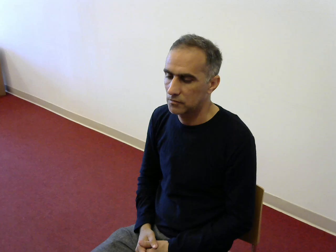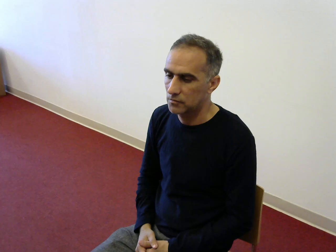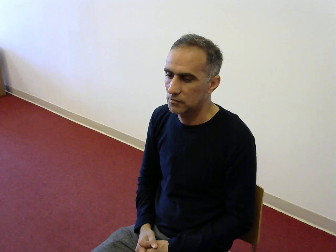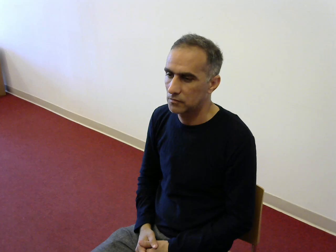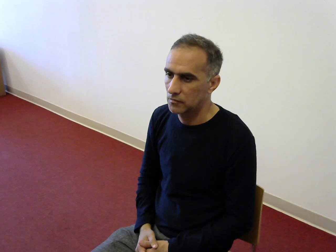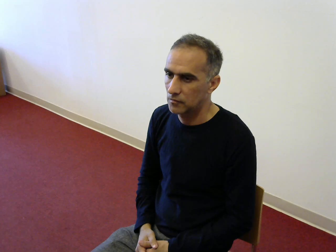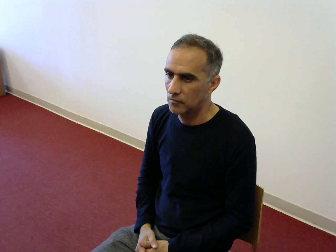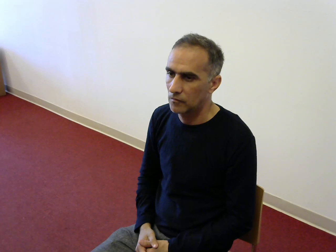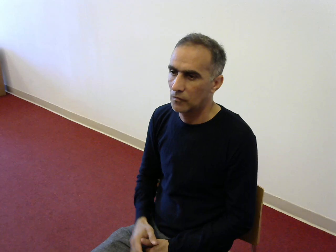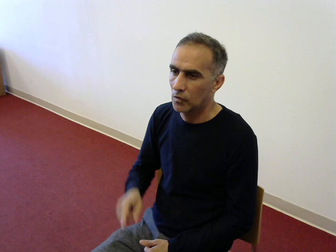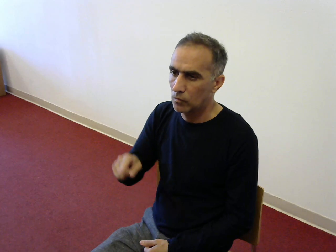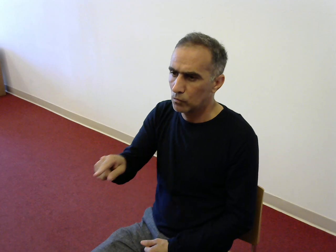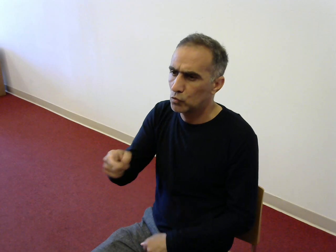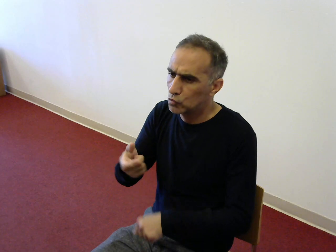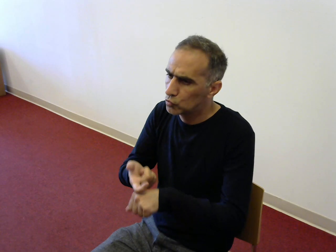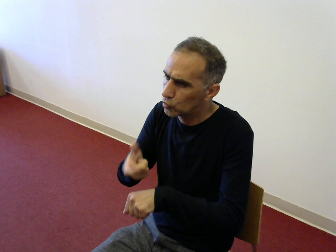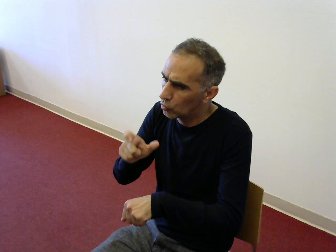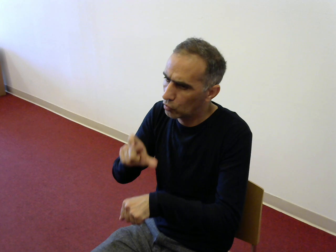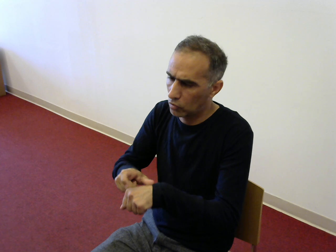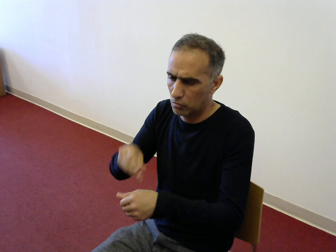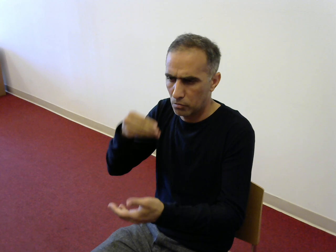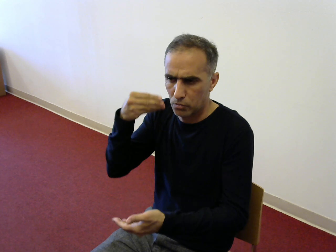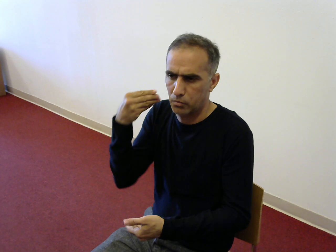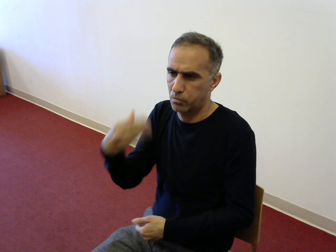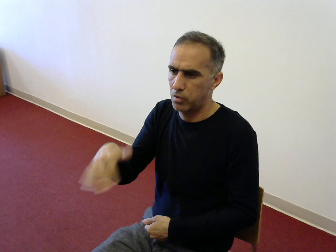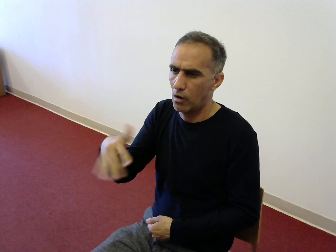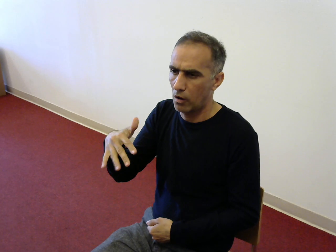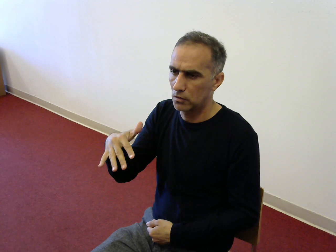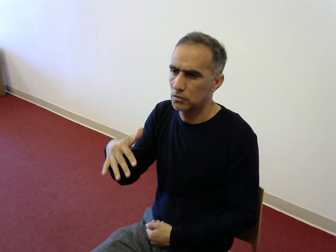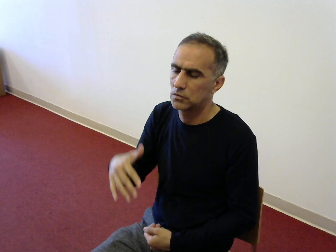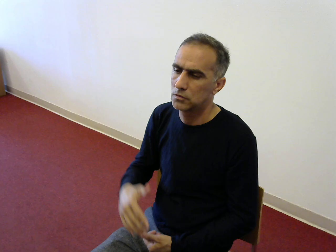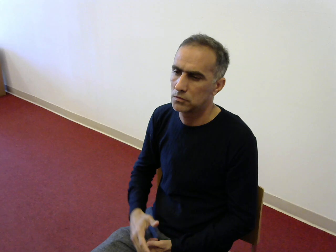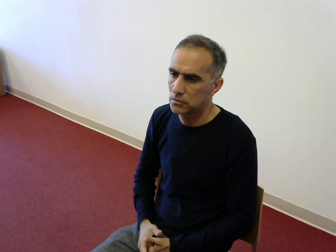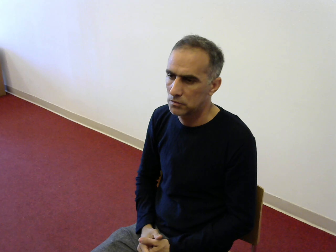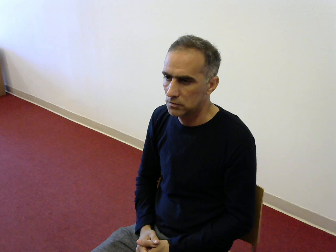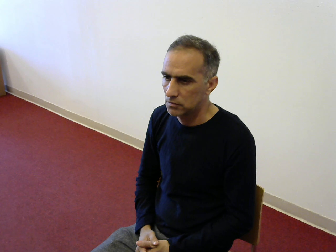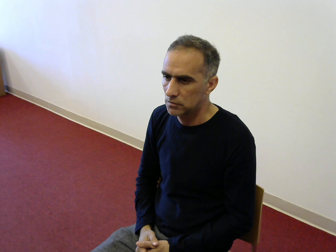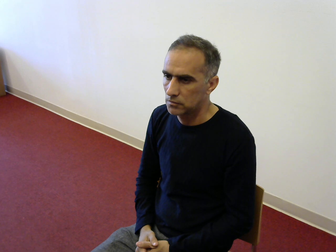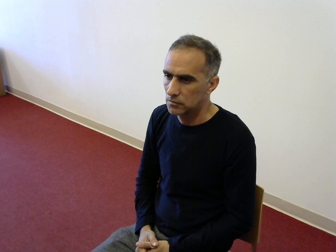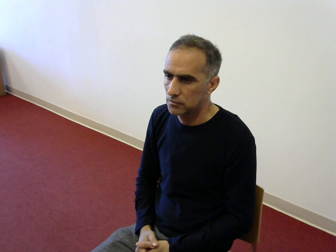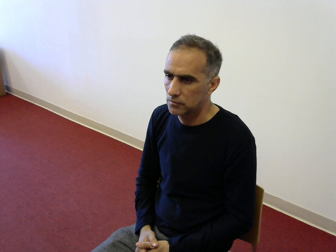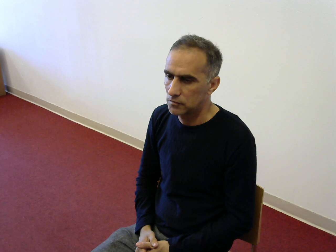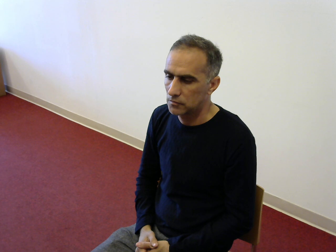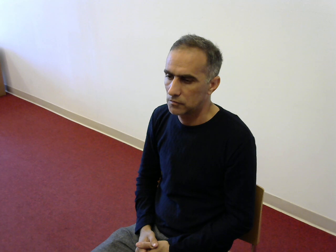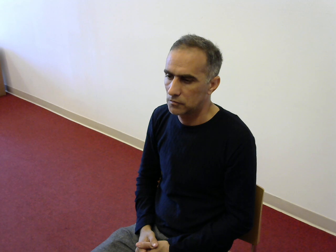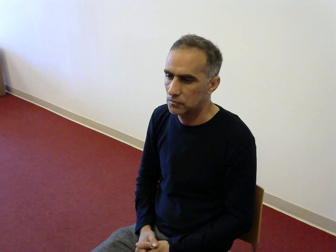Bu çox bahadır